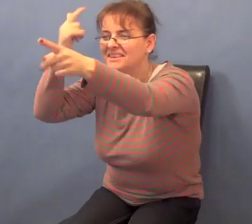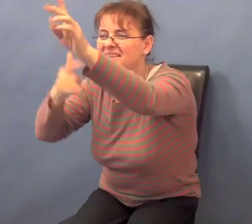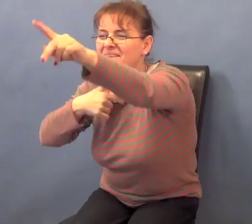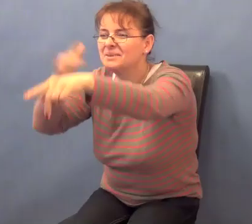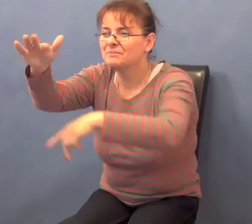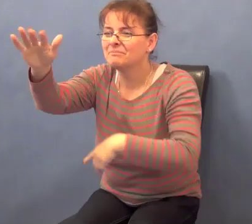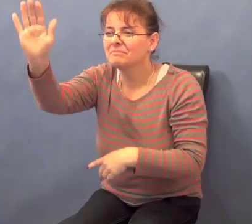Wiesz, ja...